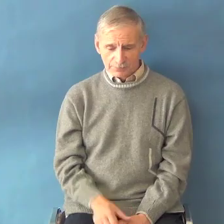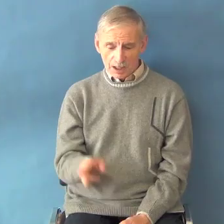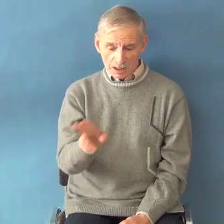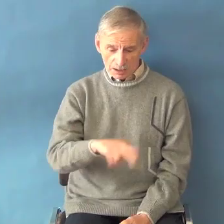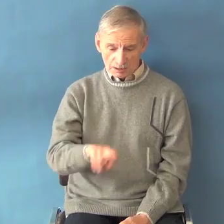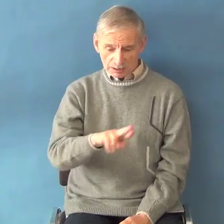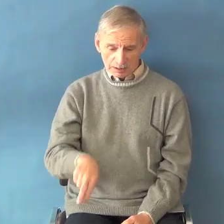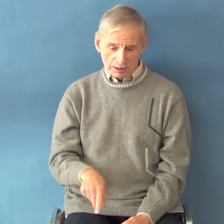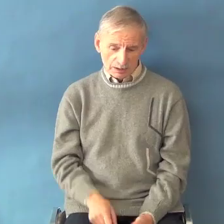Zakaz.